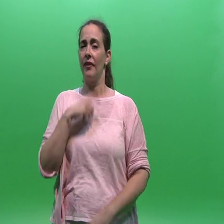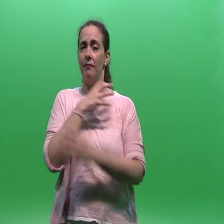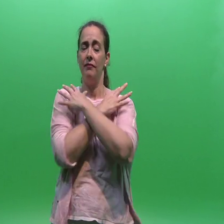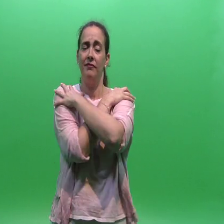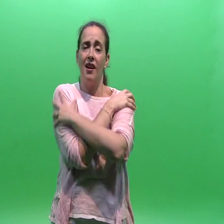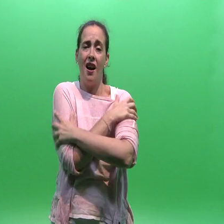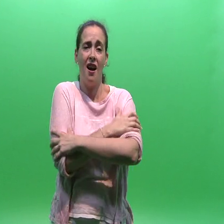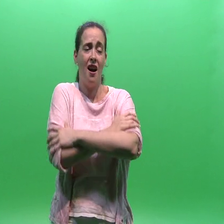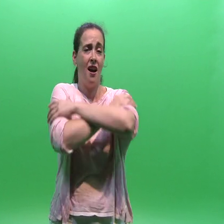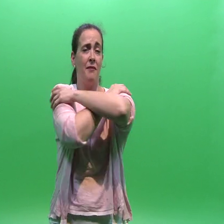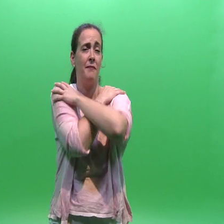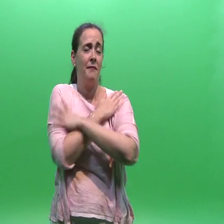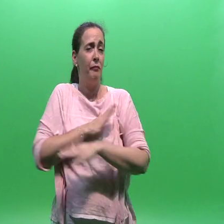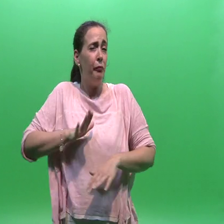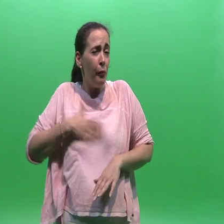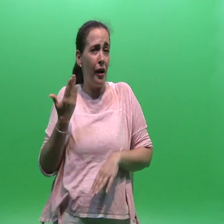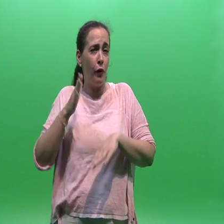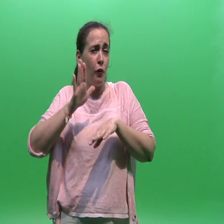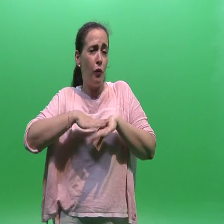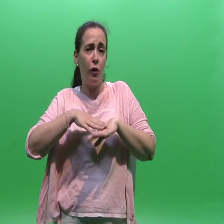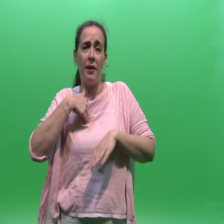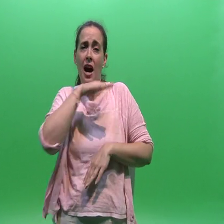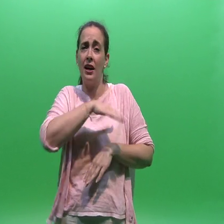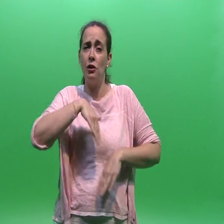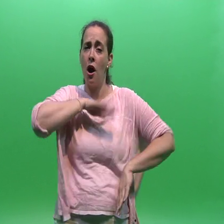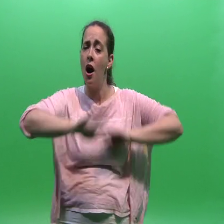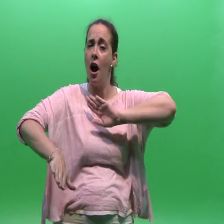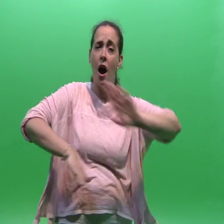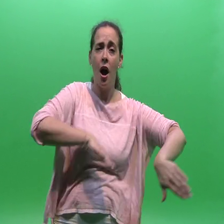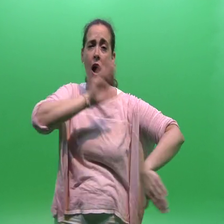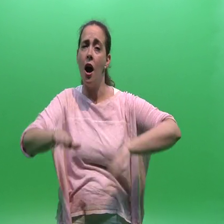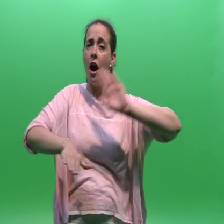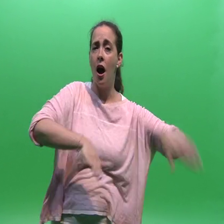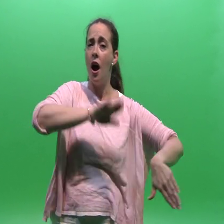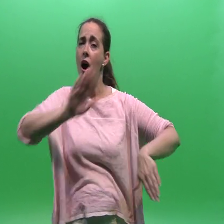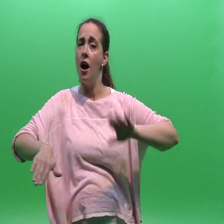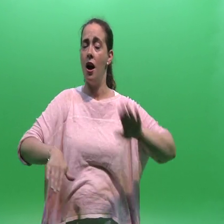Em fan mal els dos braços, pot ser que sigui perquè passo el dia avisant els nens.